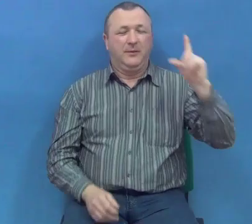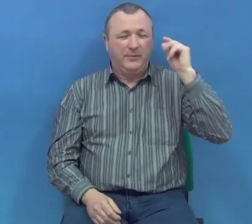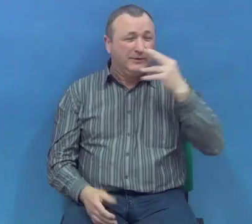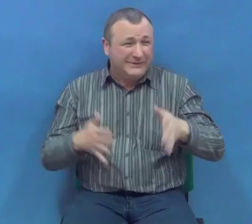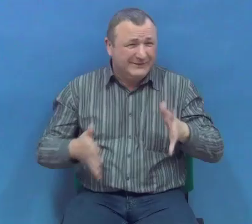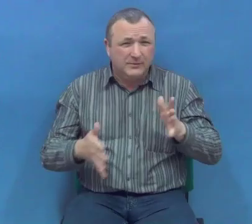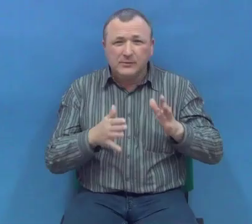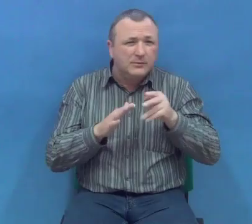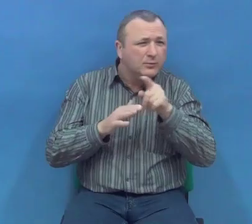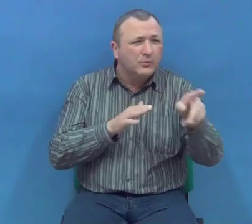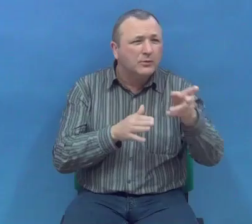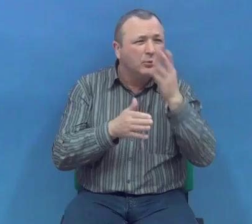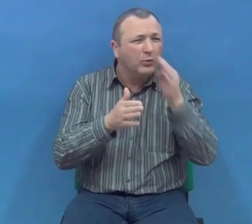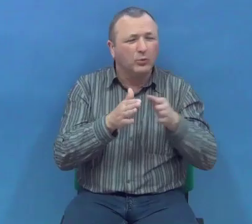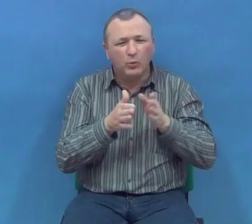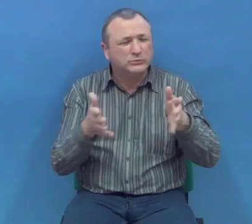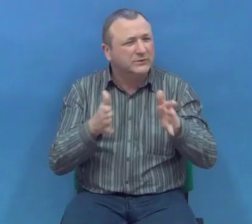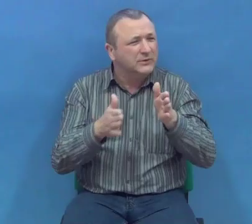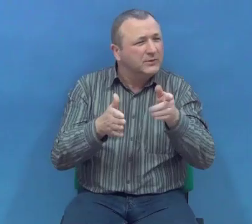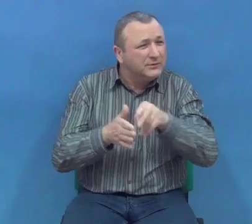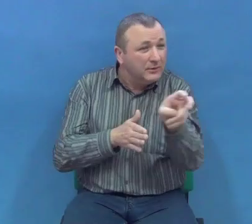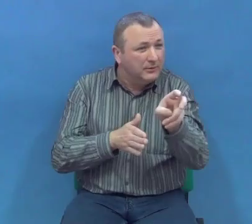Smarkacz pobiegł ulicami we wskazanym kierunku.